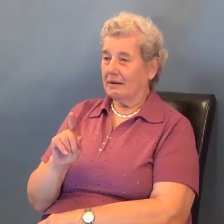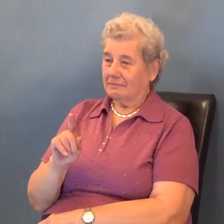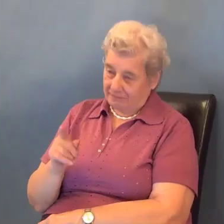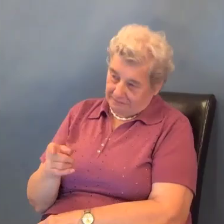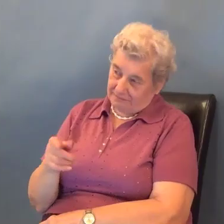Może.